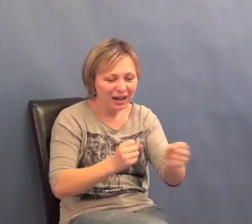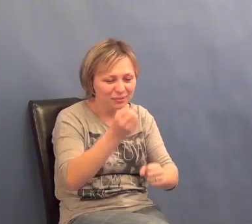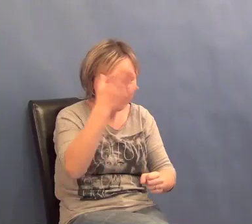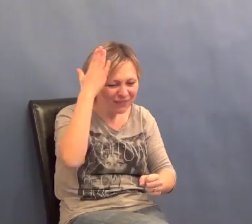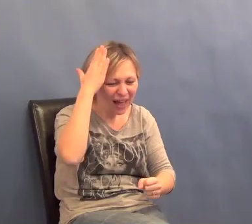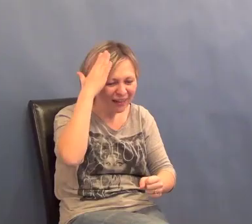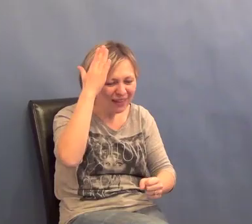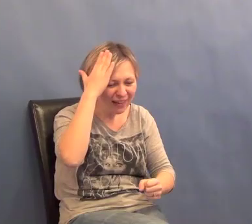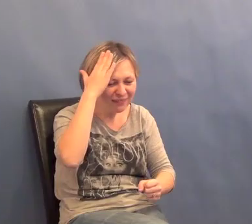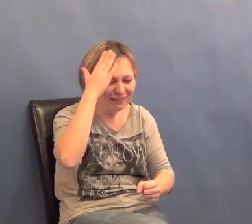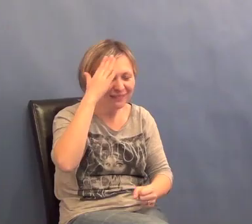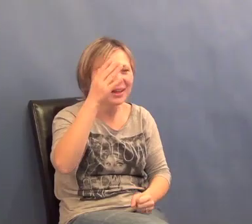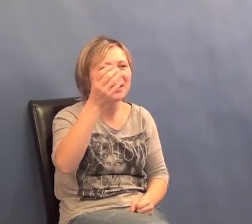Wiem, wiem.